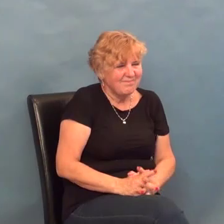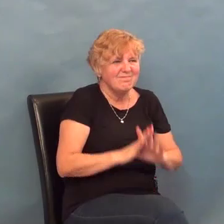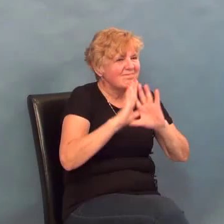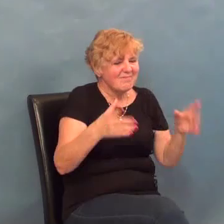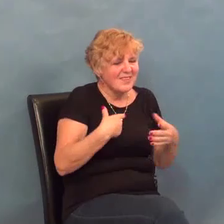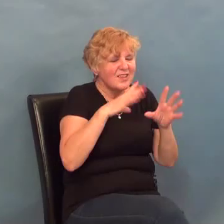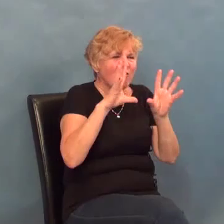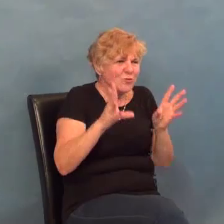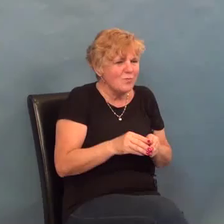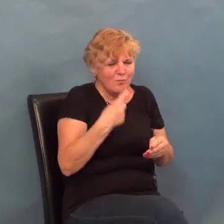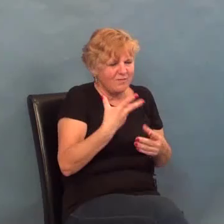W sumie mnie nie pasuje.